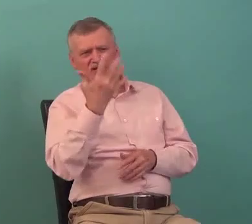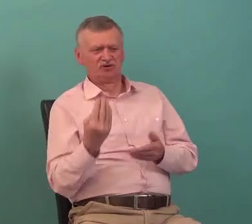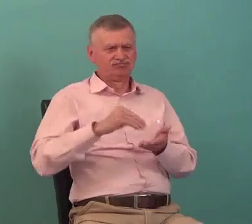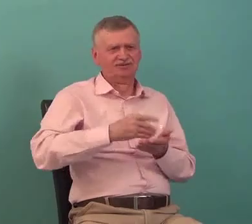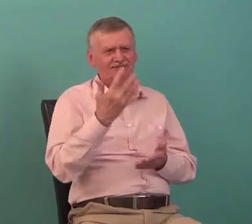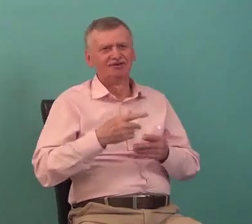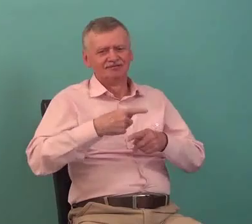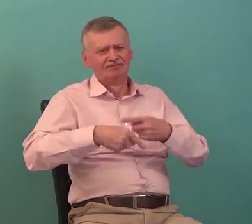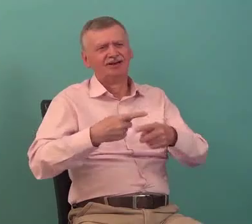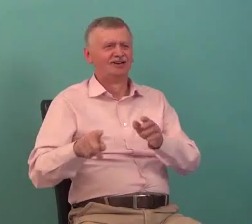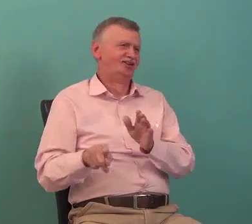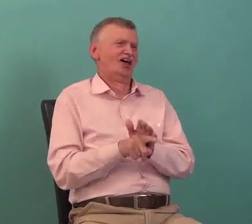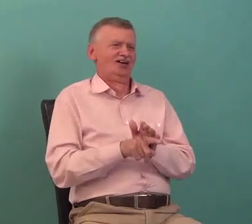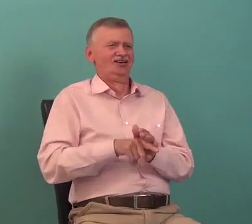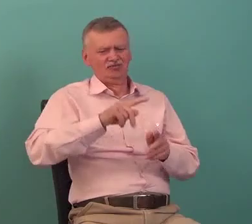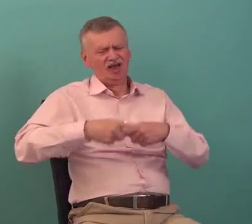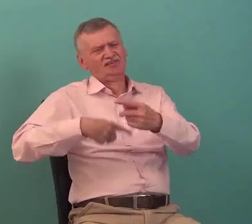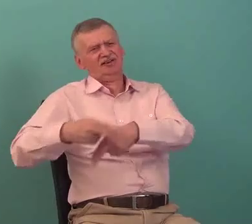Robię tak zakupy co tydzień.